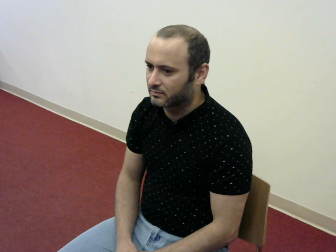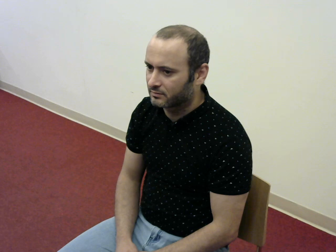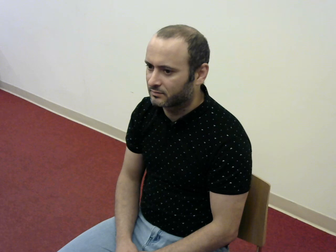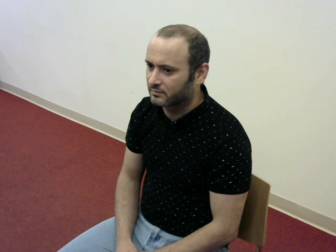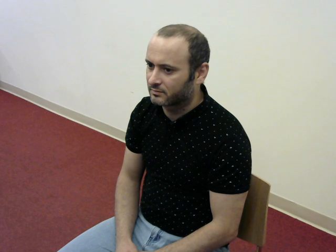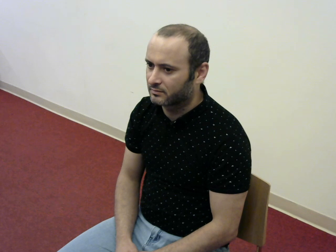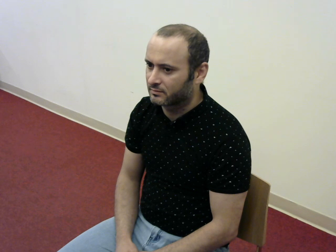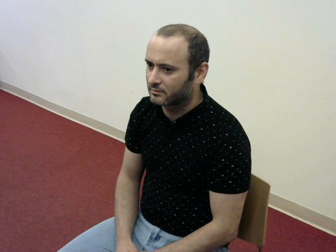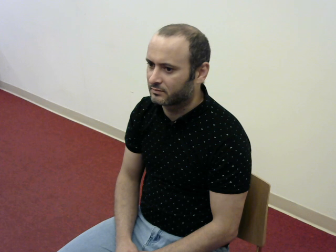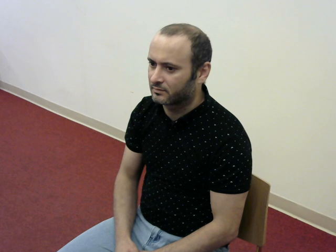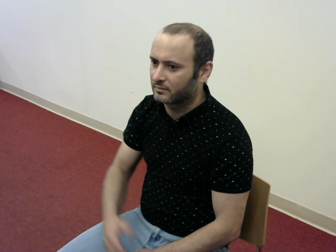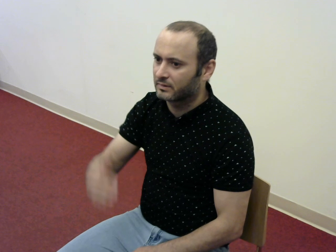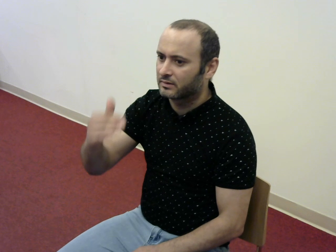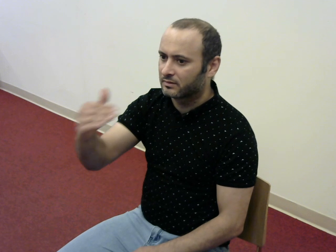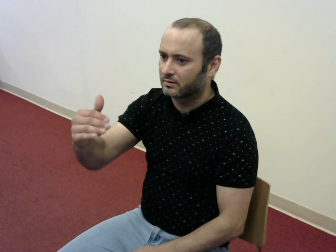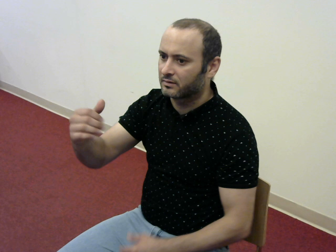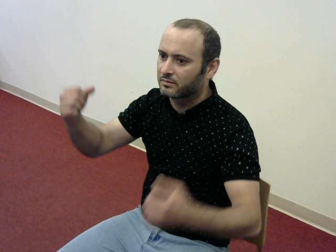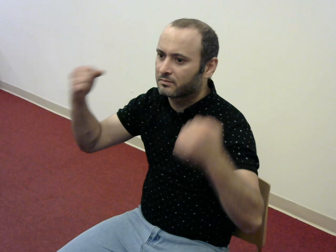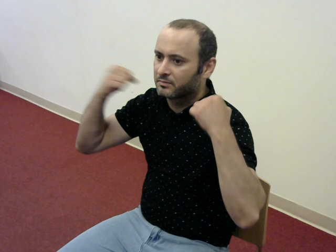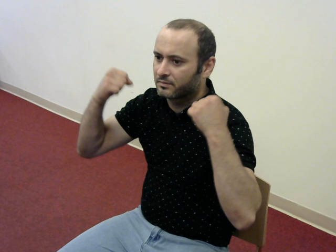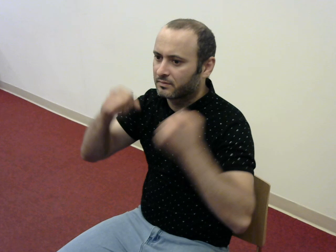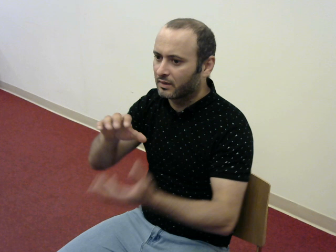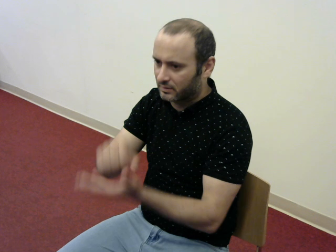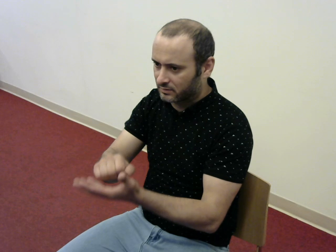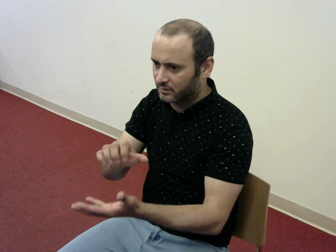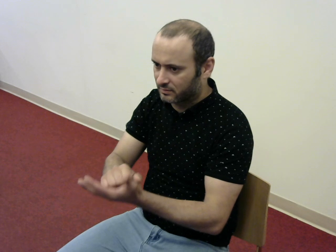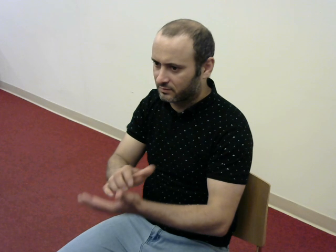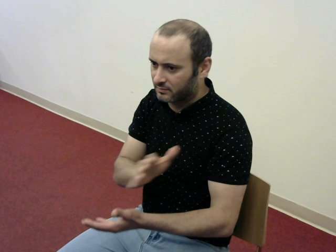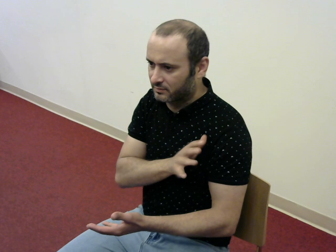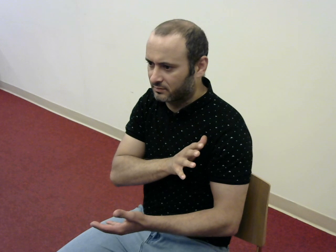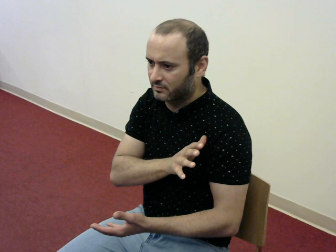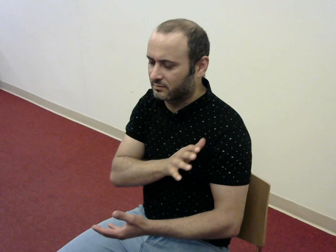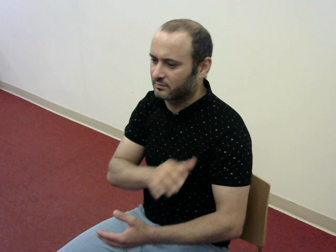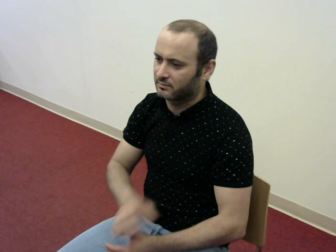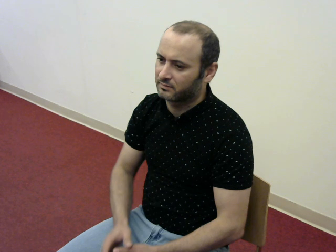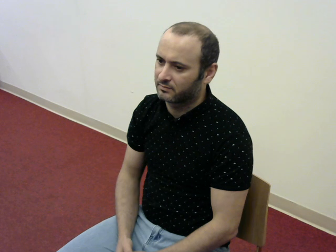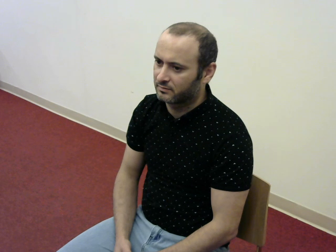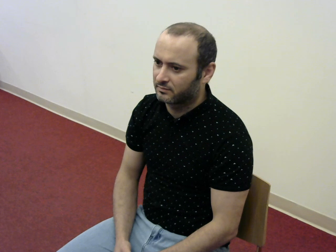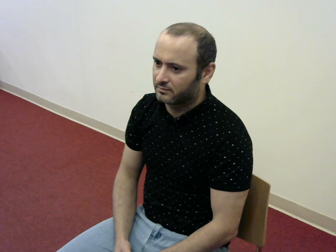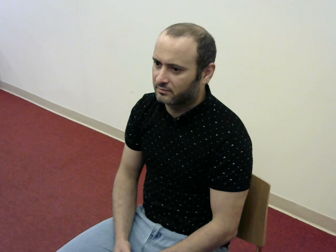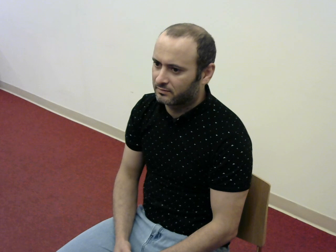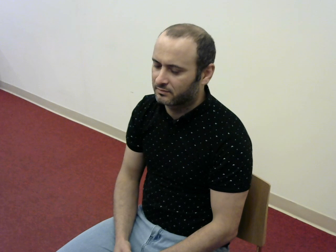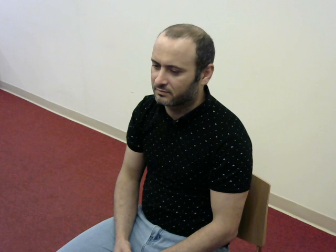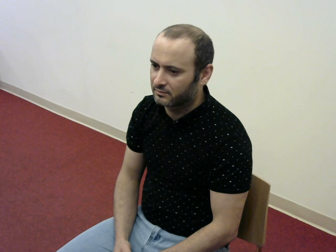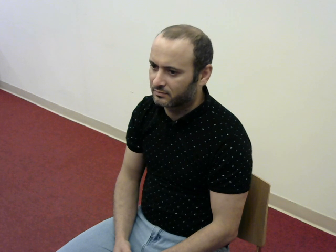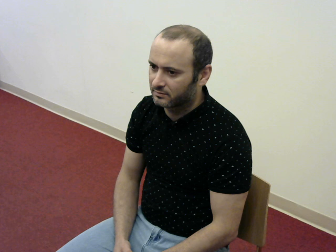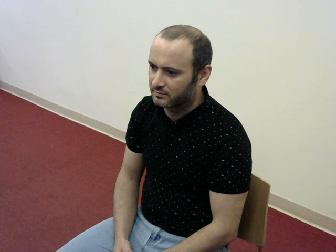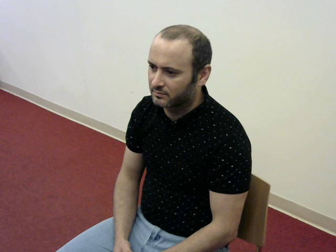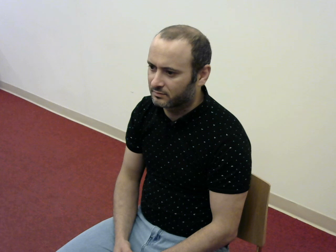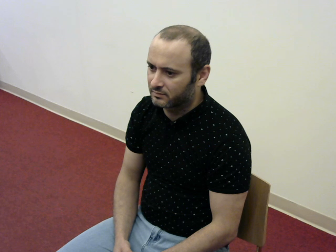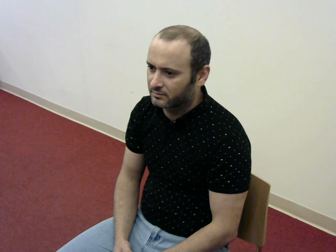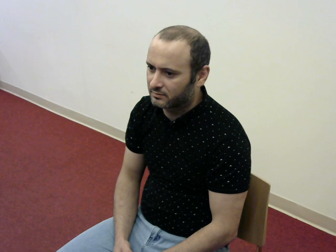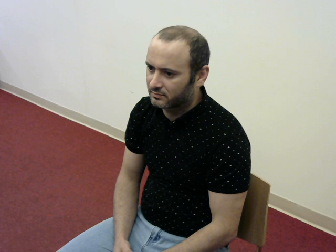Siz idmanla məşğul olursunuzmu?